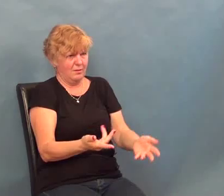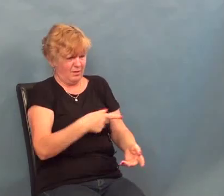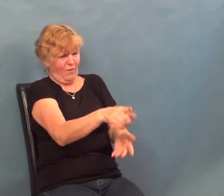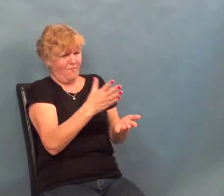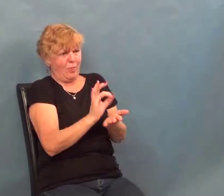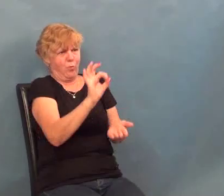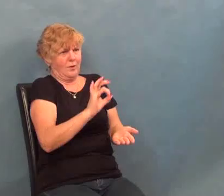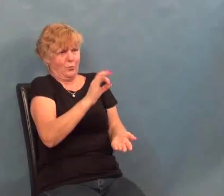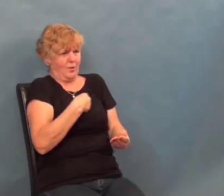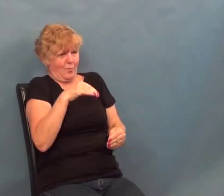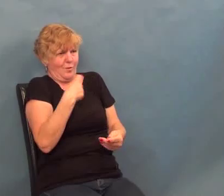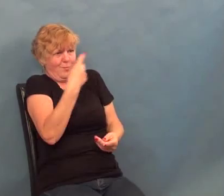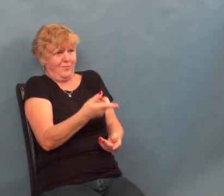Tylko tyle mogę powiedzieć według rysunku.